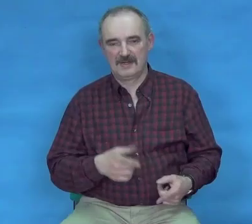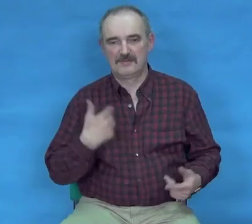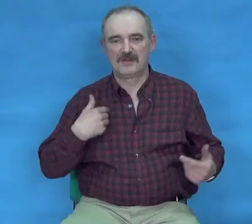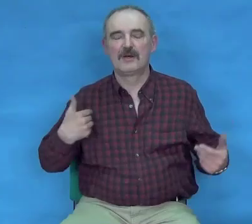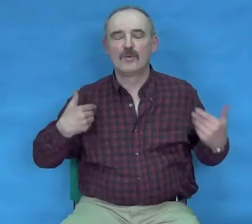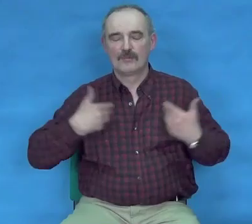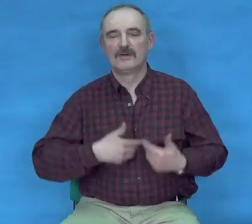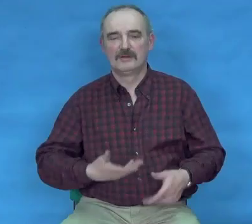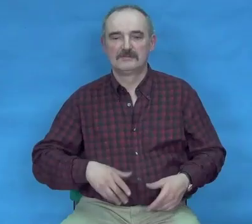Trzeba się ubrać.